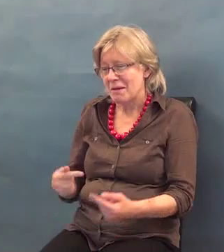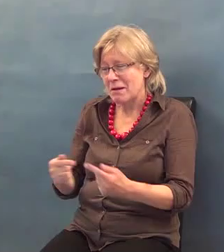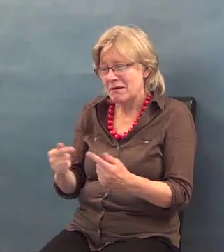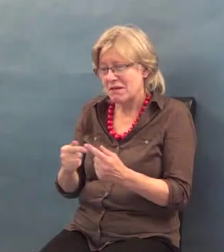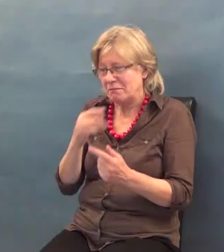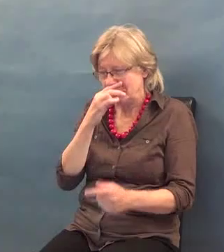Nie pasuje.